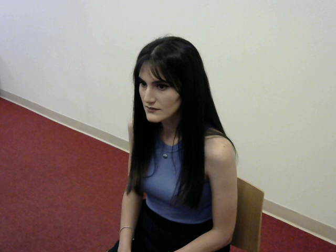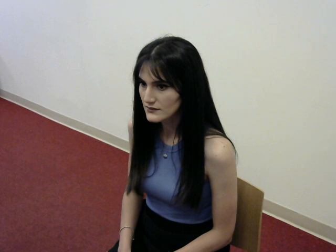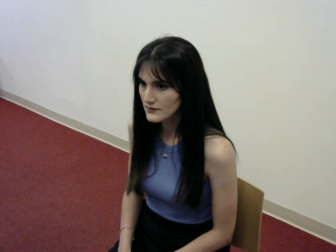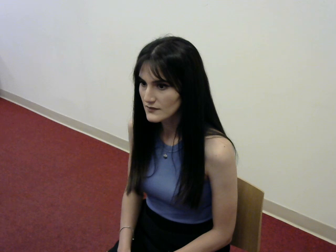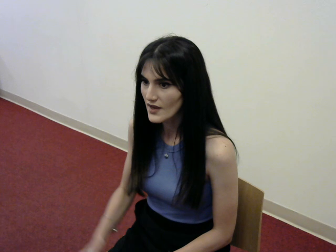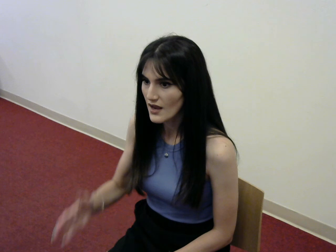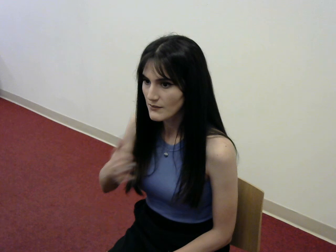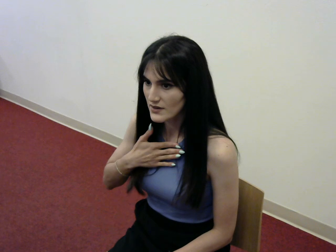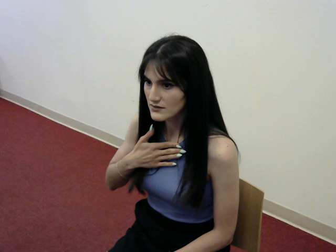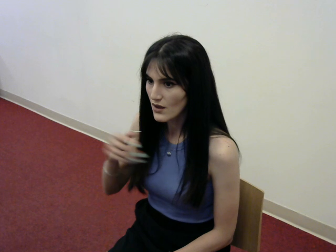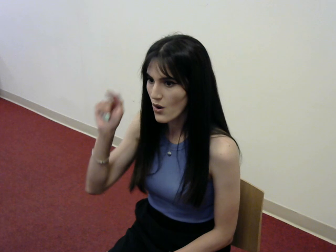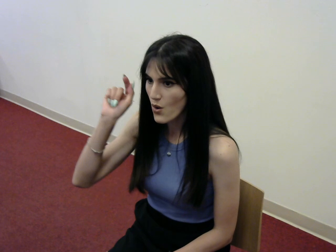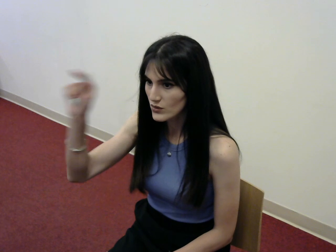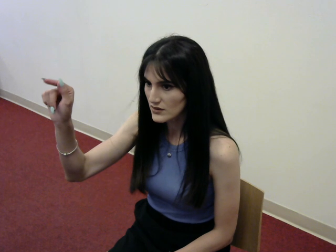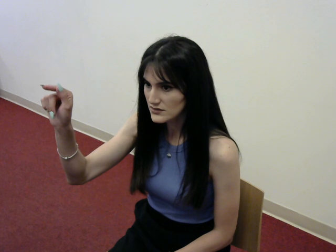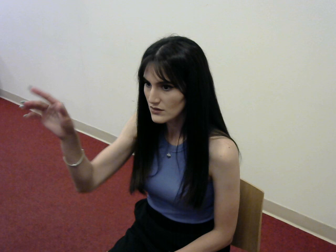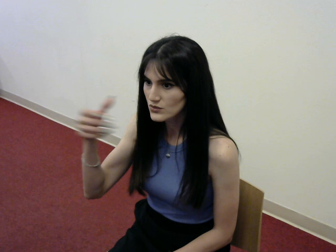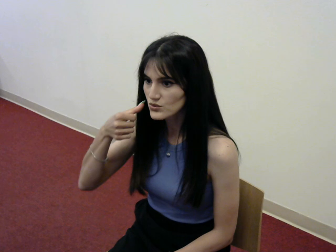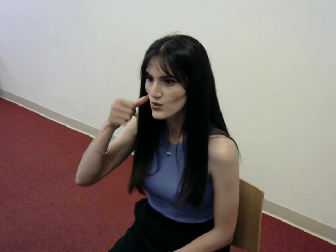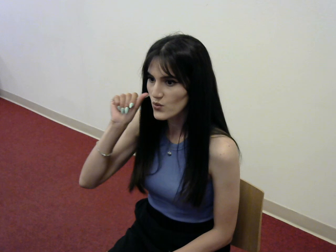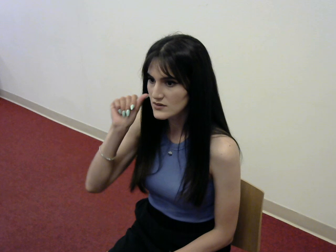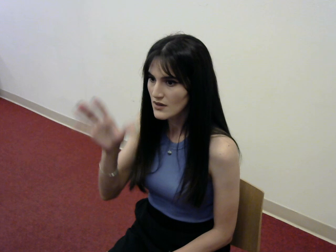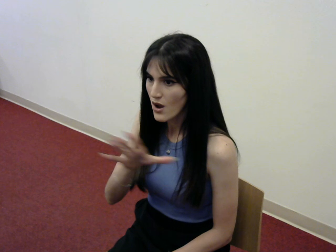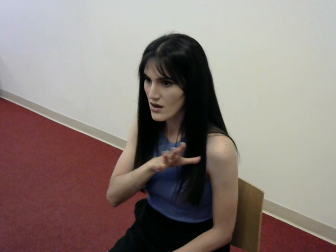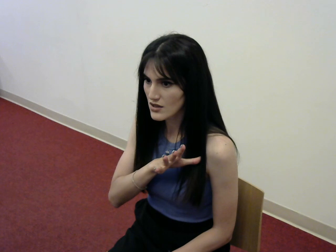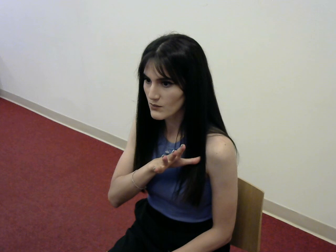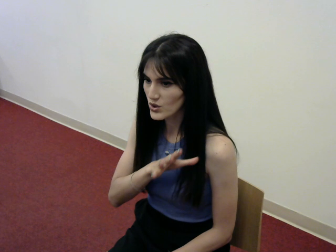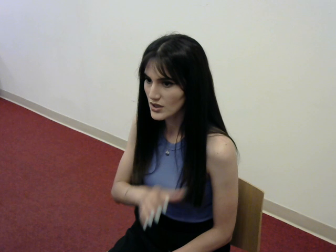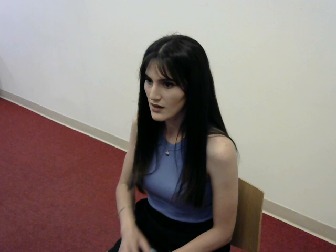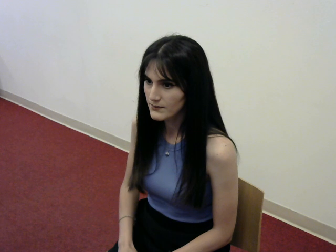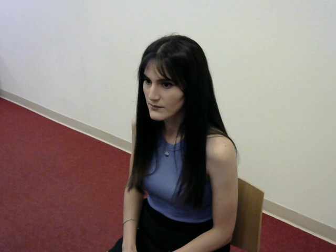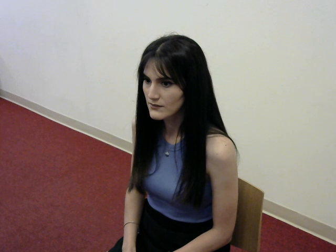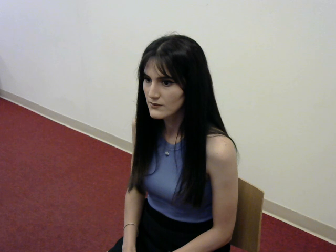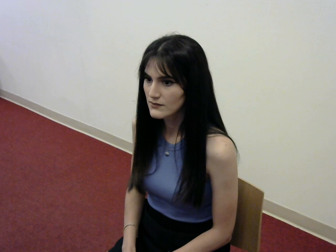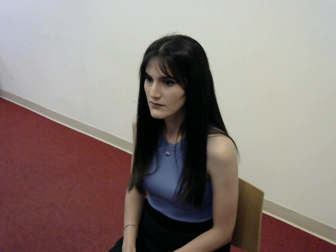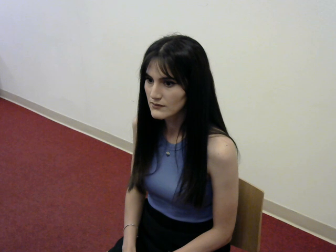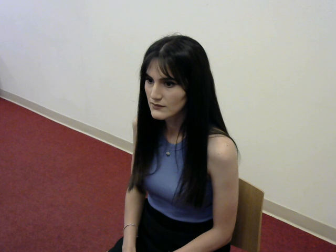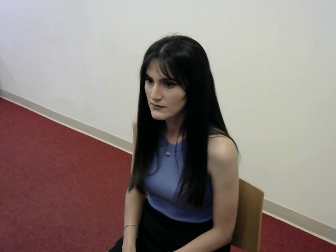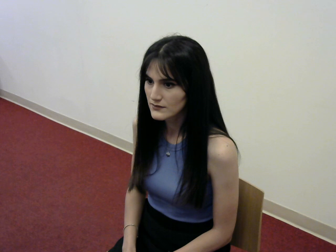Mən orda dünən olmuşam